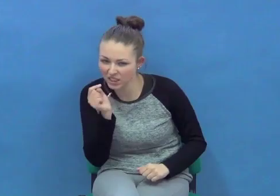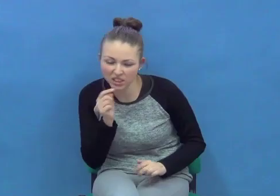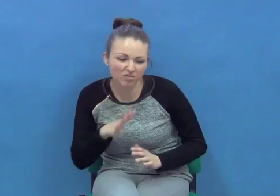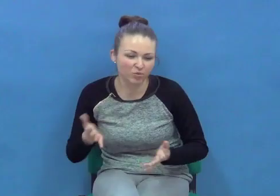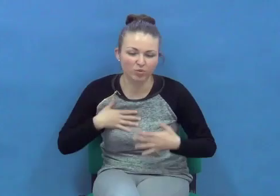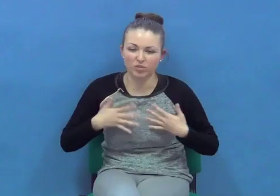Czuł się dobrze.